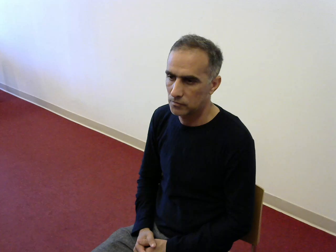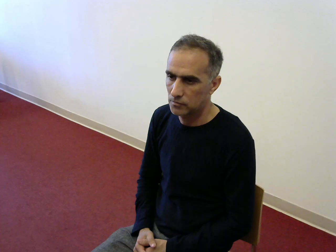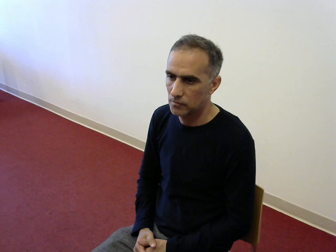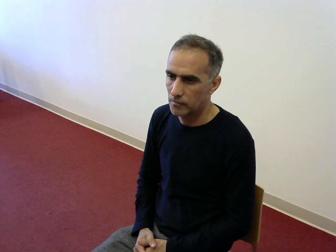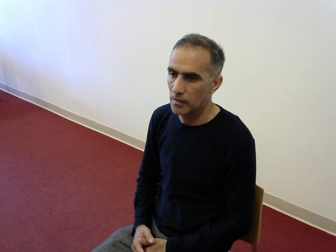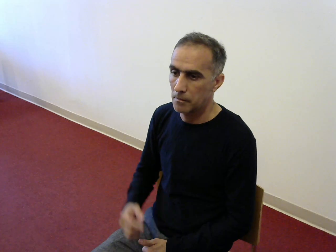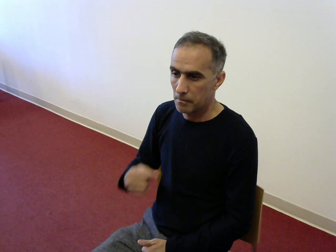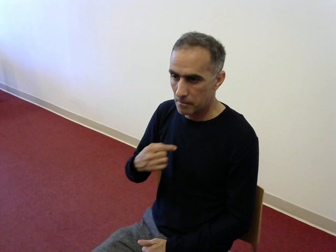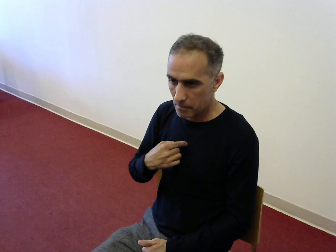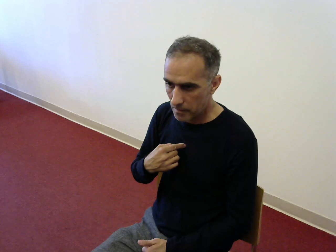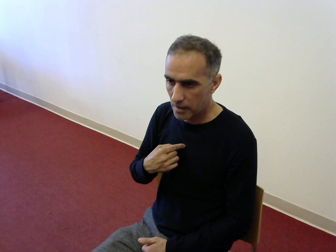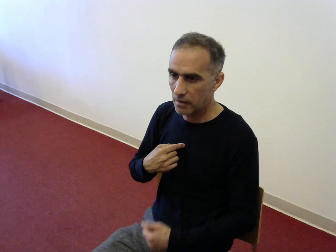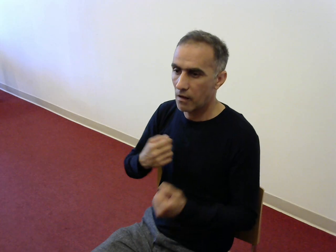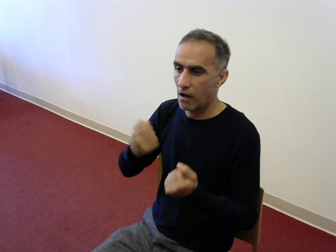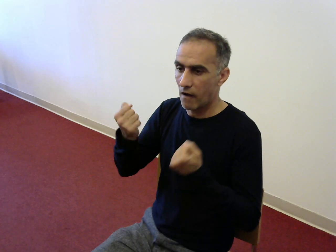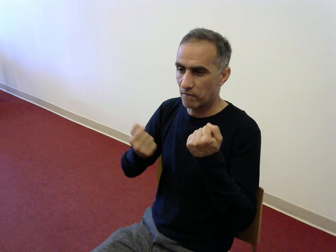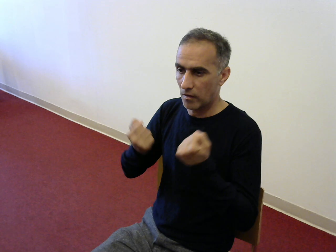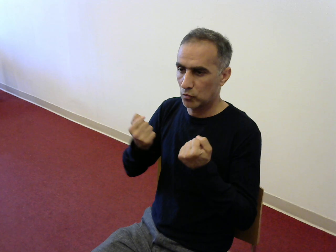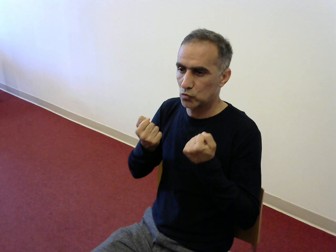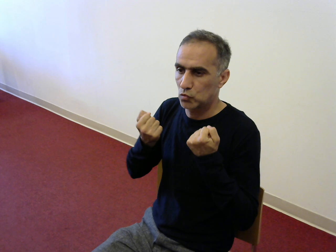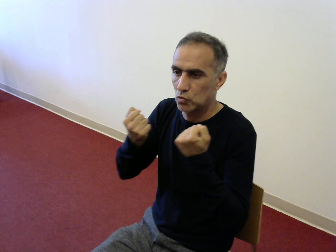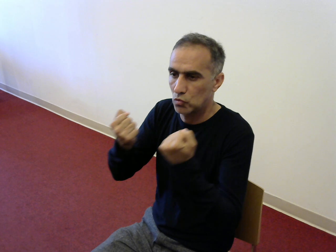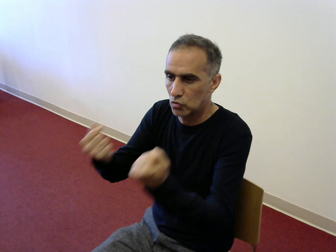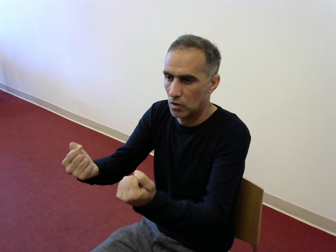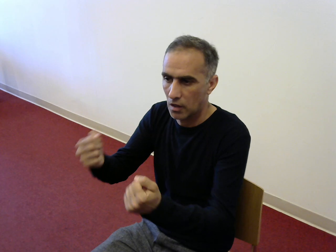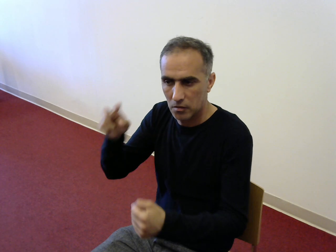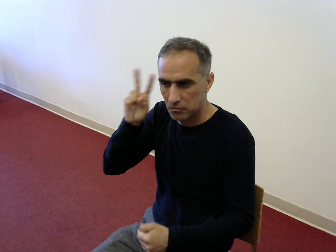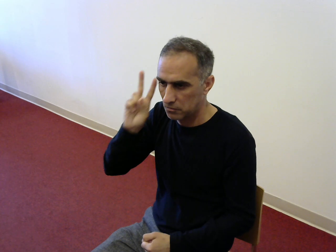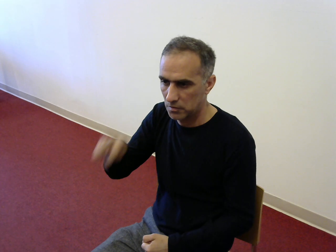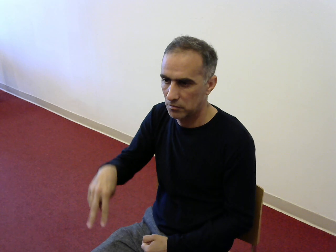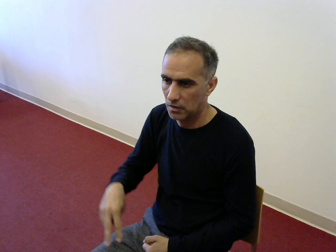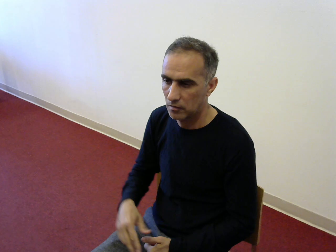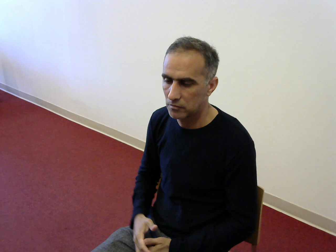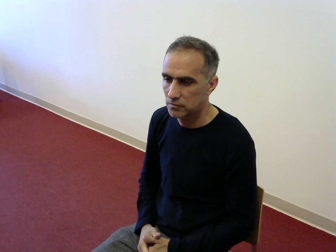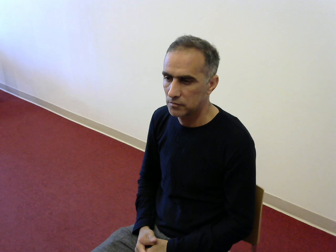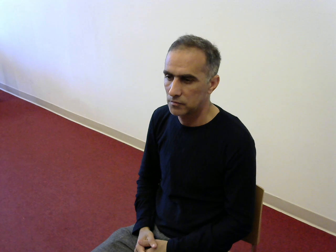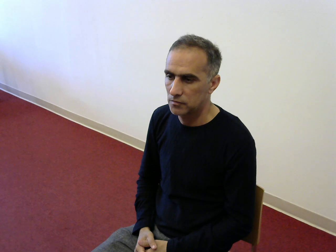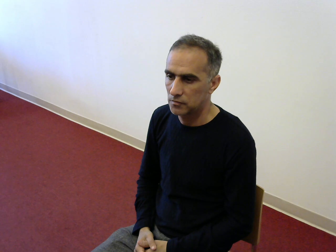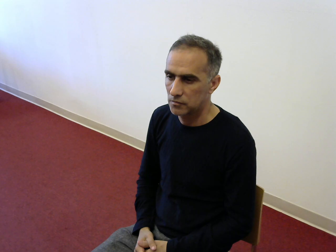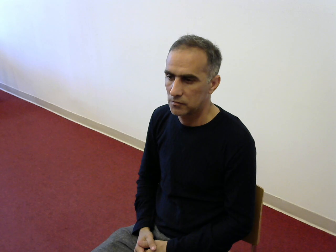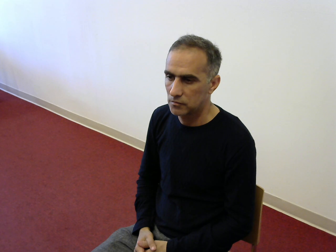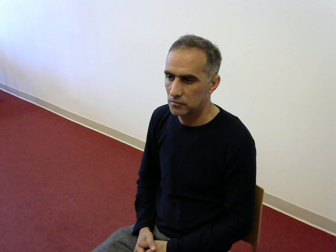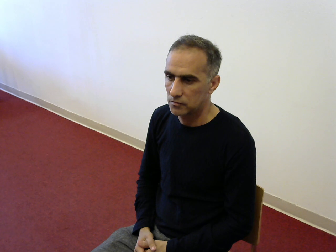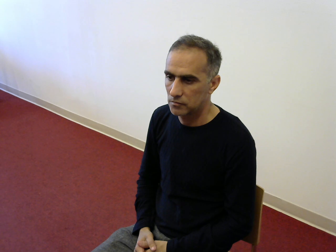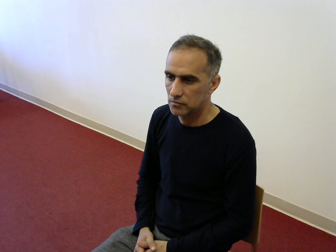Mən avtomobil sürə bilmirəm